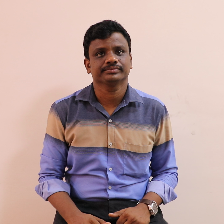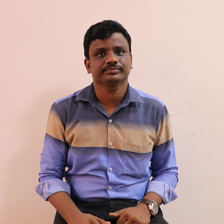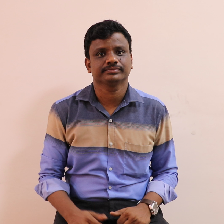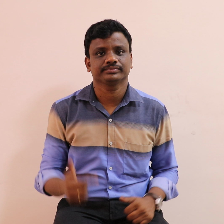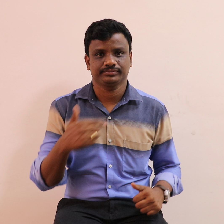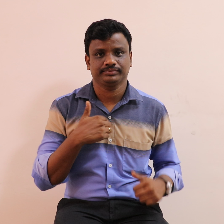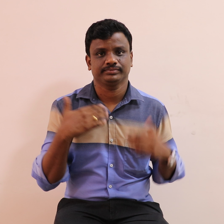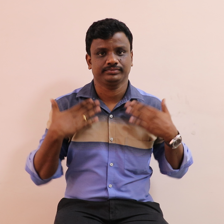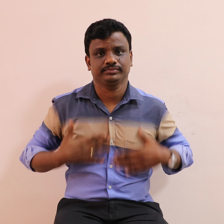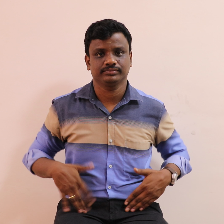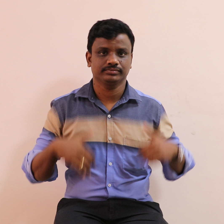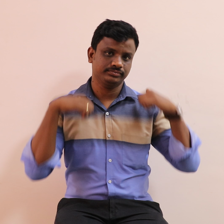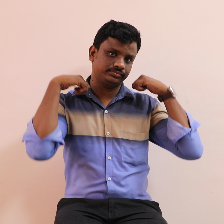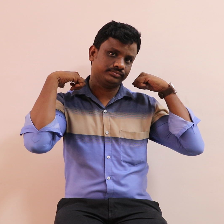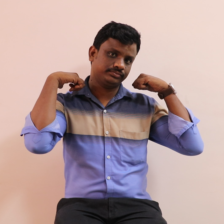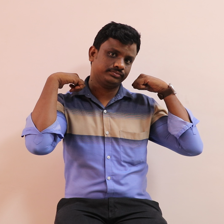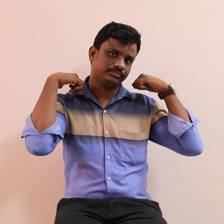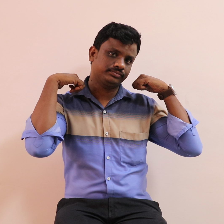i am tired